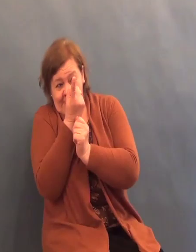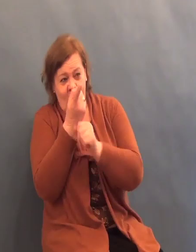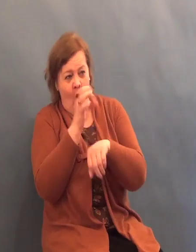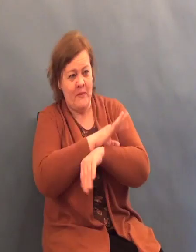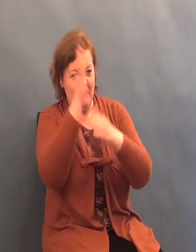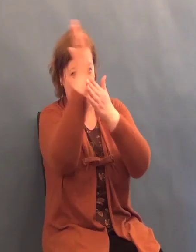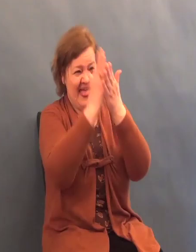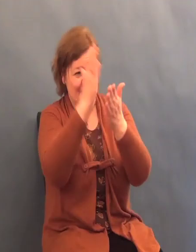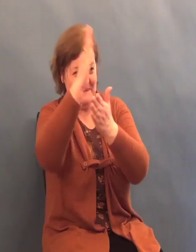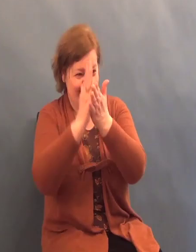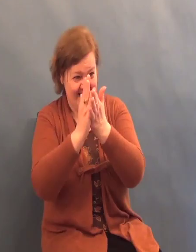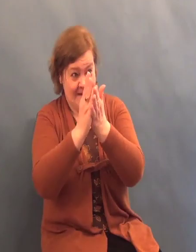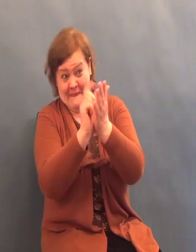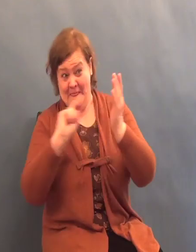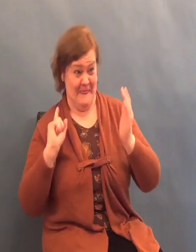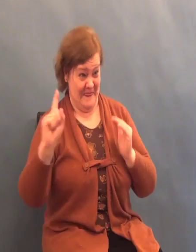Rozbija okna i ucieka.